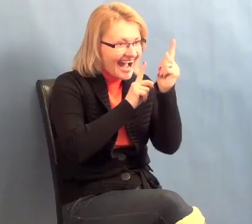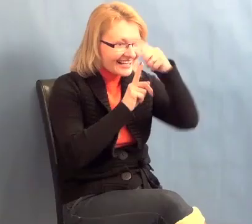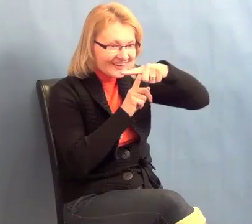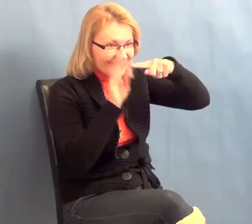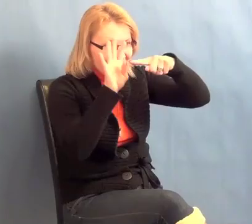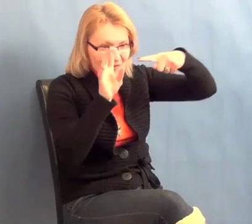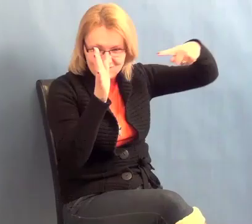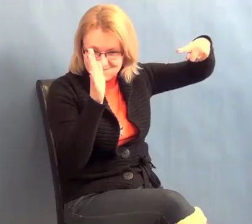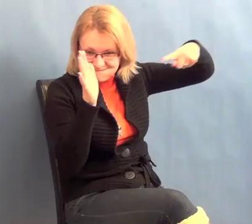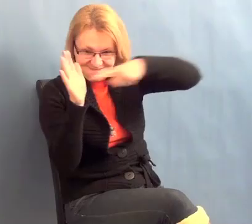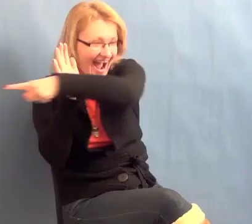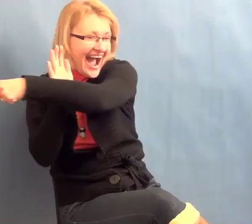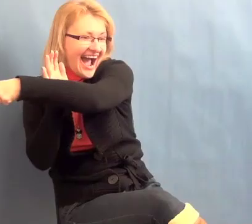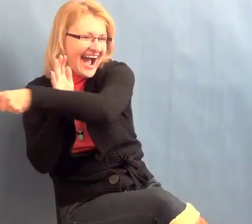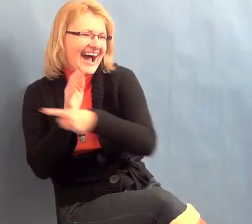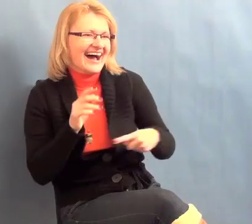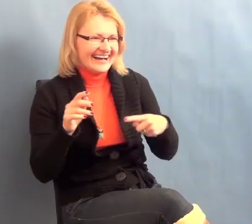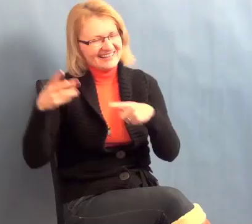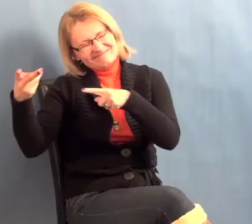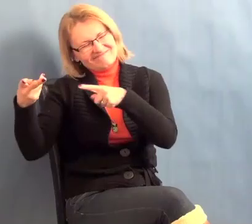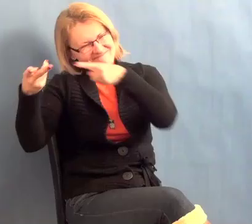Wskazówka wyskoczyła z zegara...